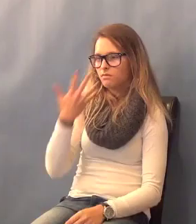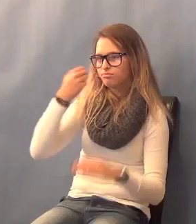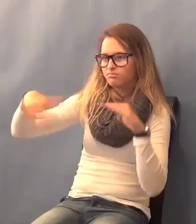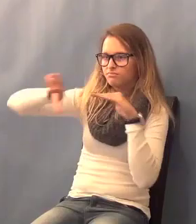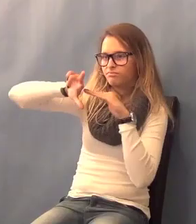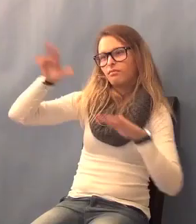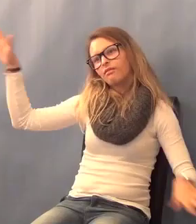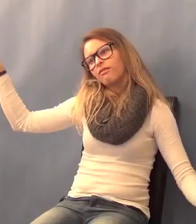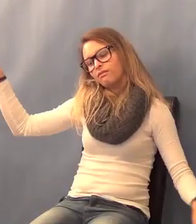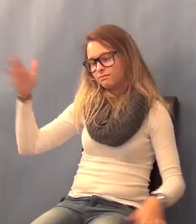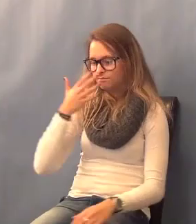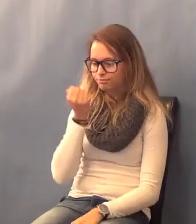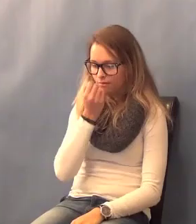Można się poważnie przewrócić.